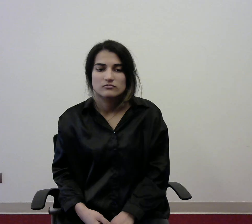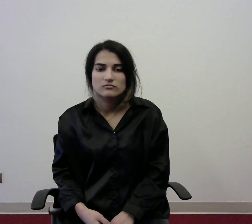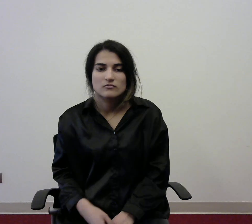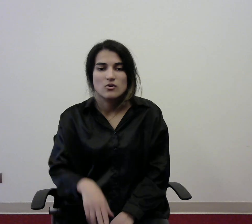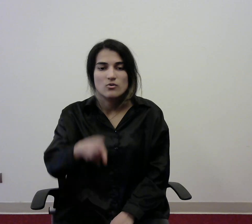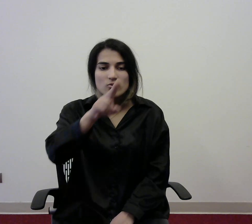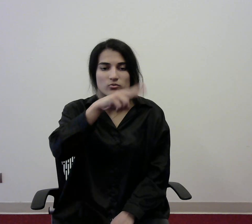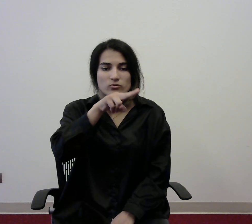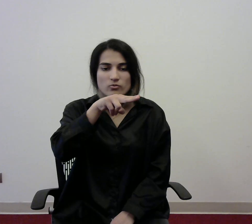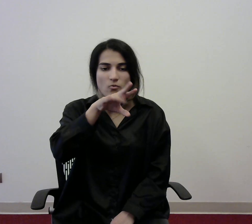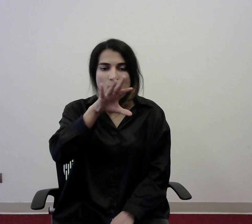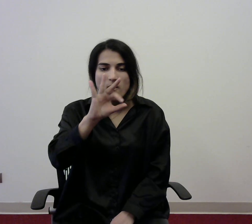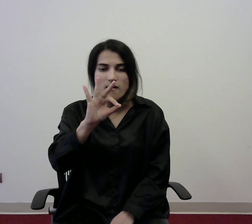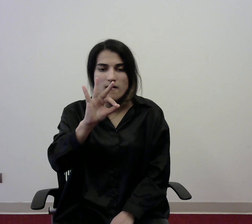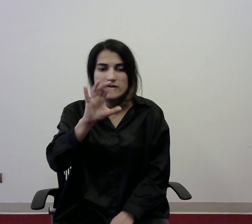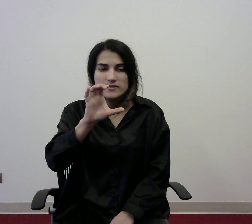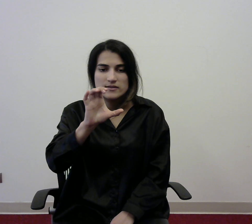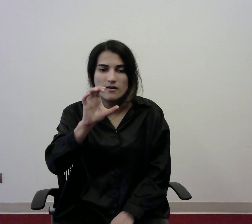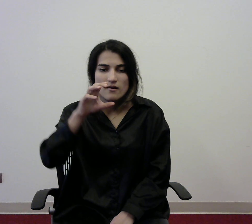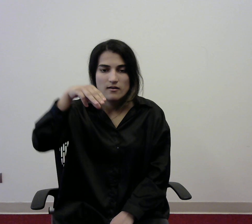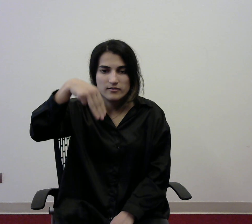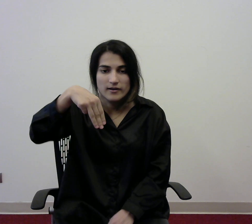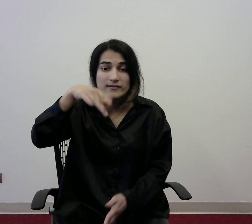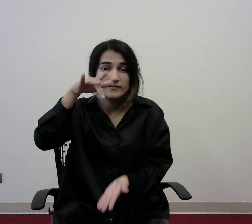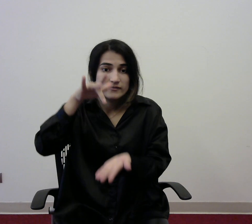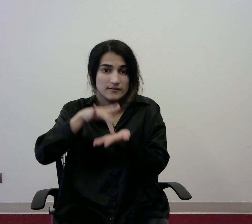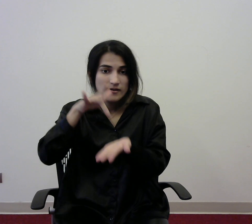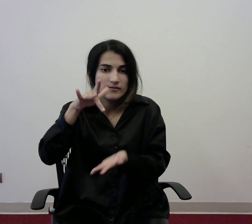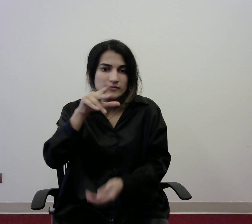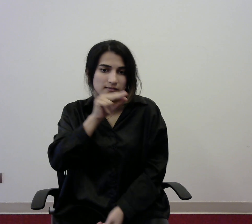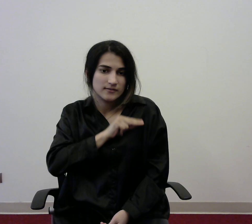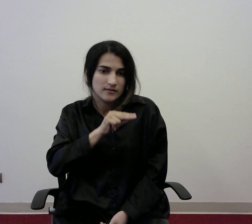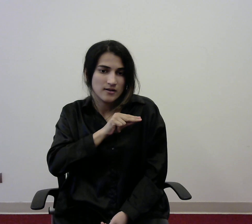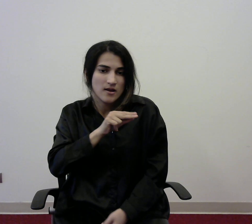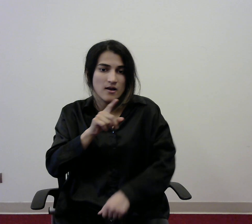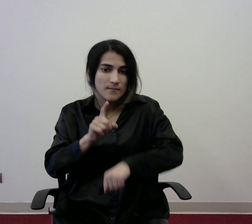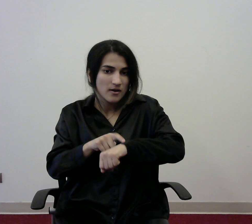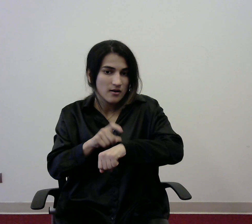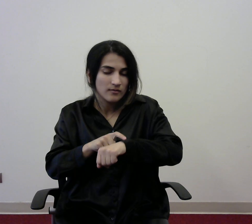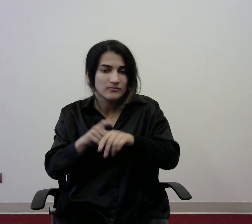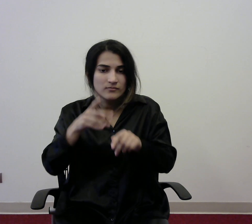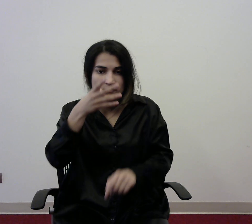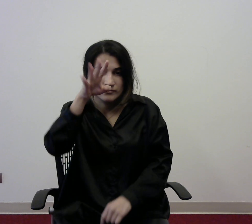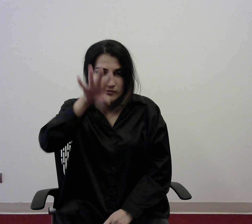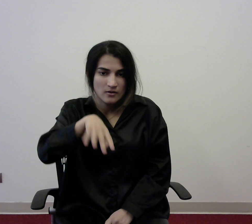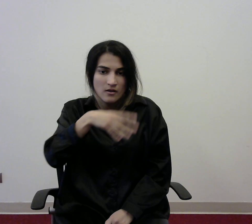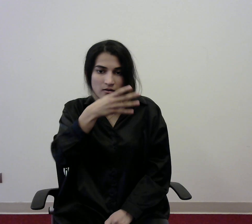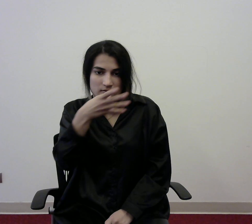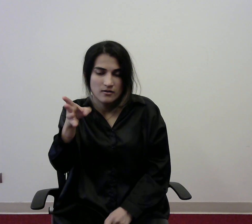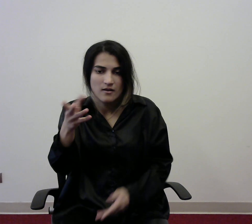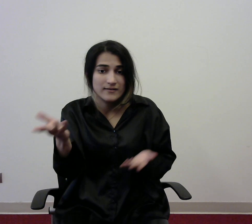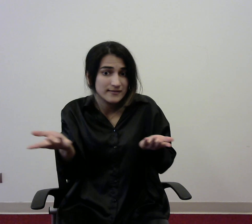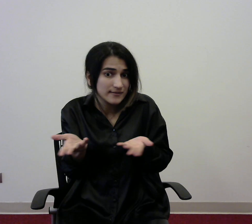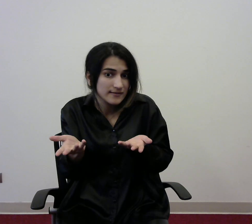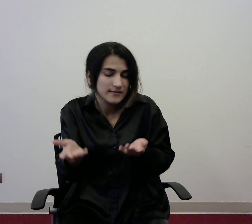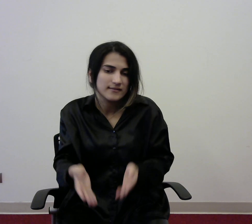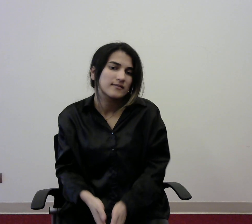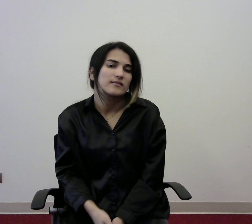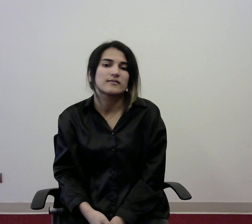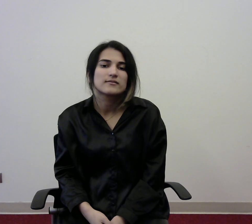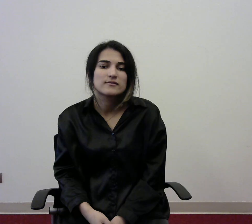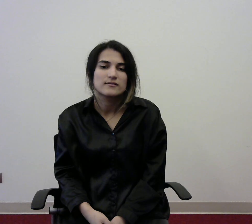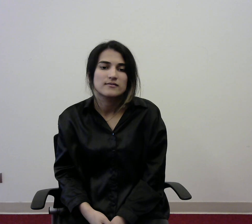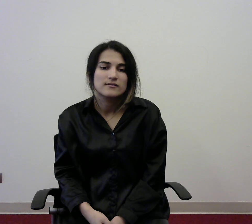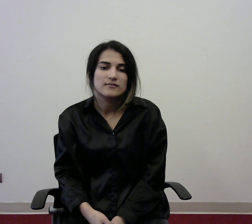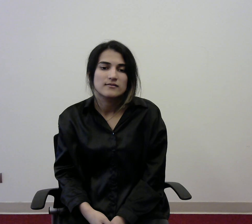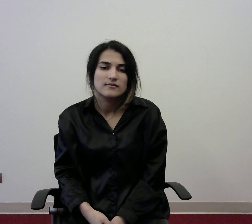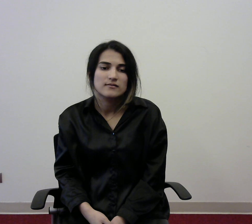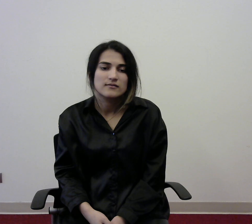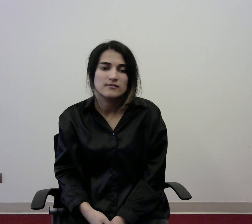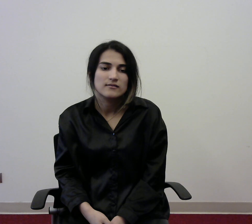DOST Mərkəzlərində iş saatı,qrafiki necədir?